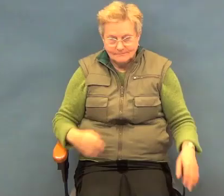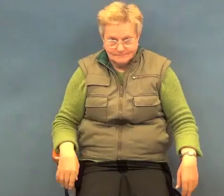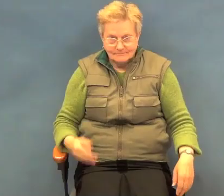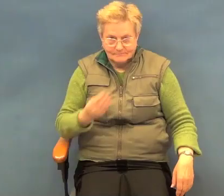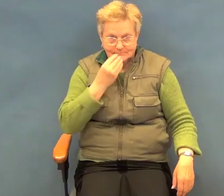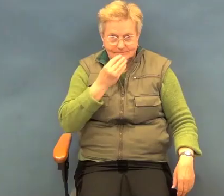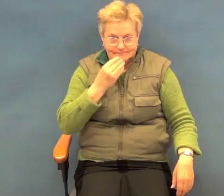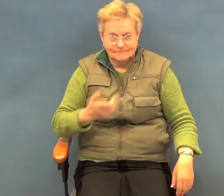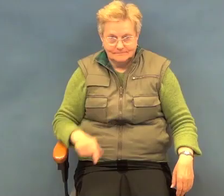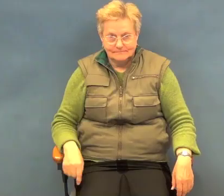Jeść, tak.